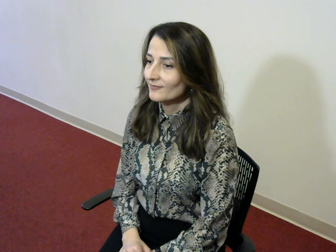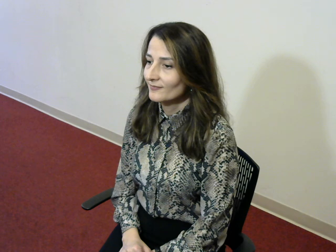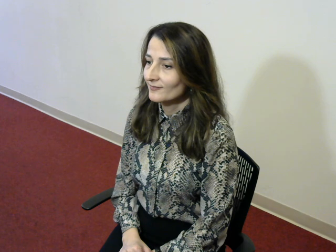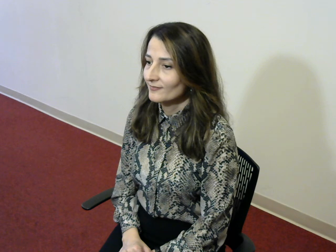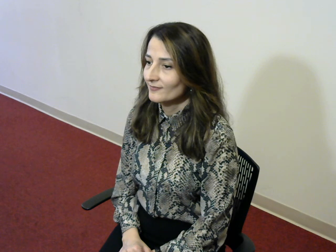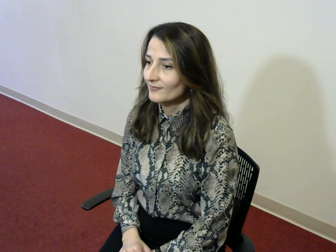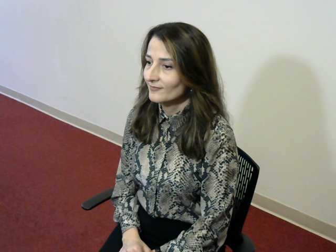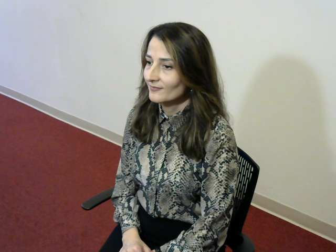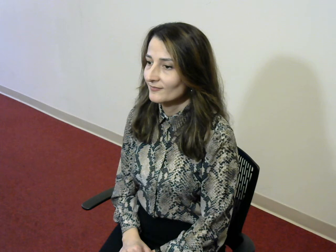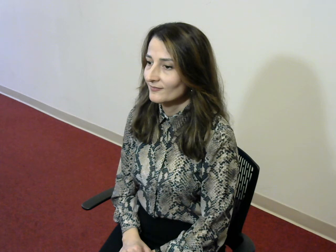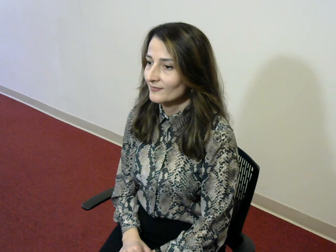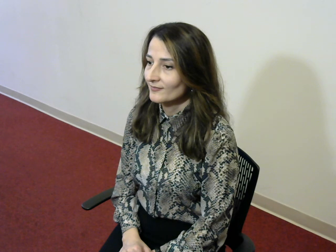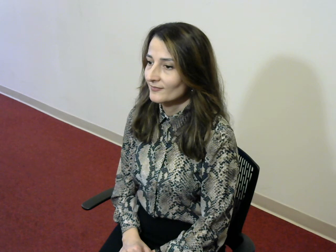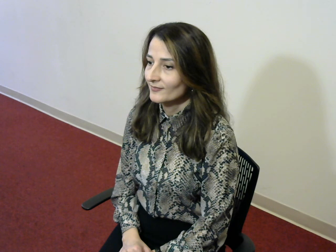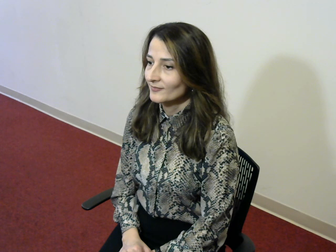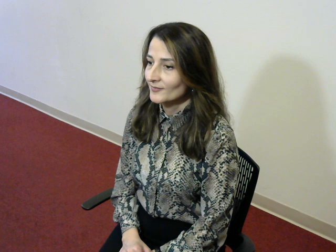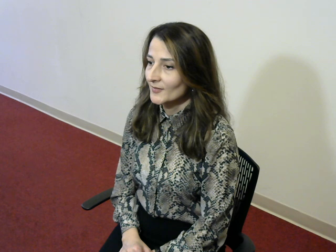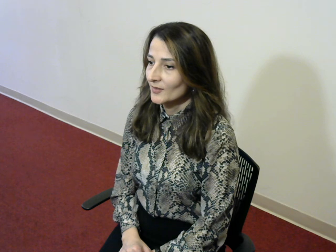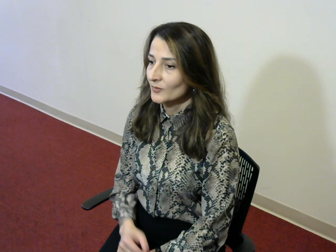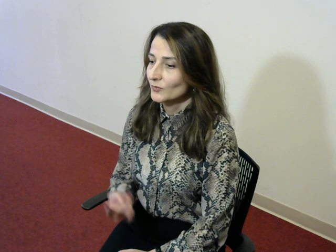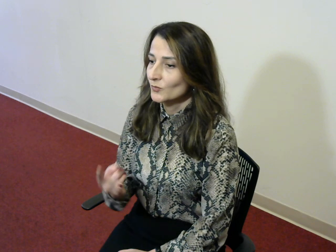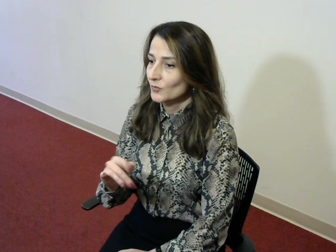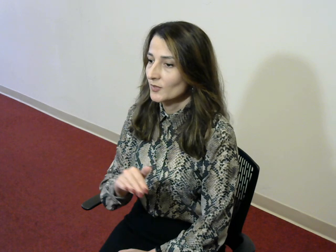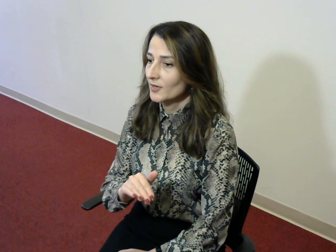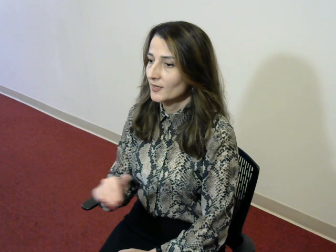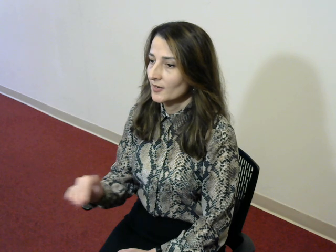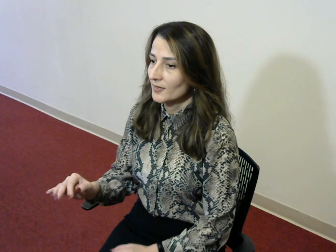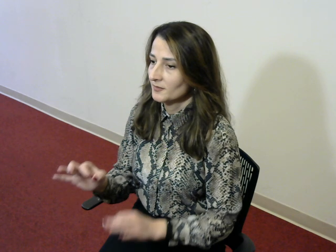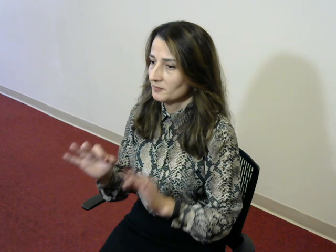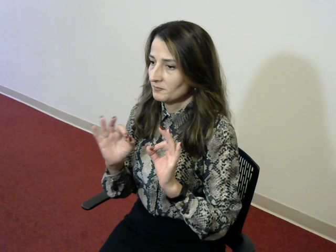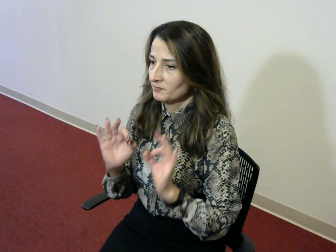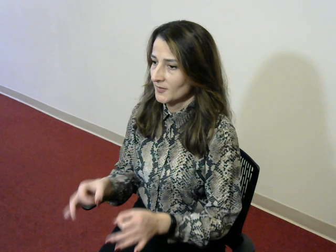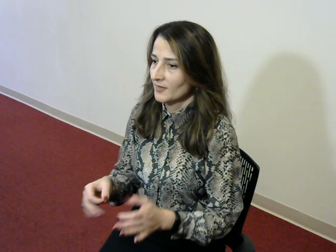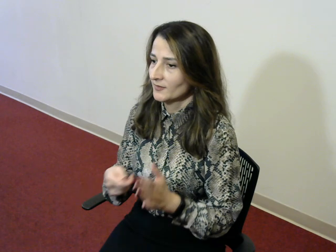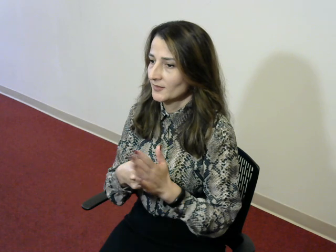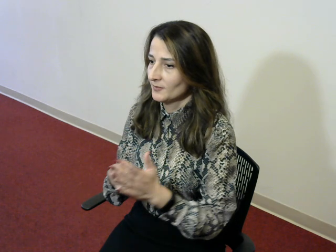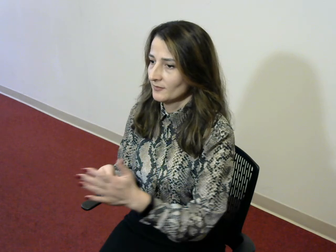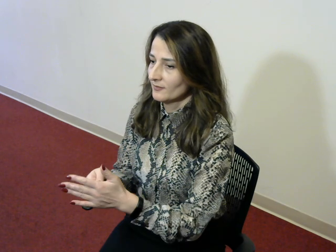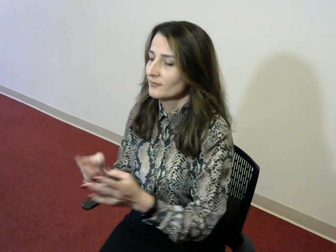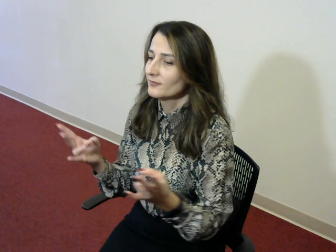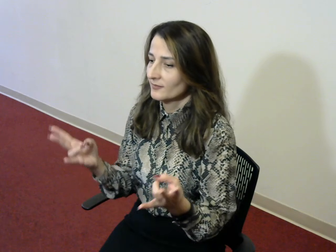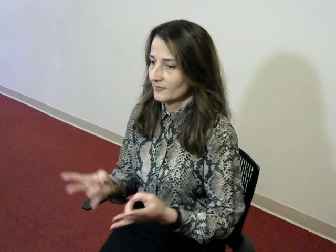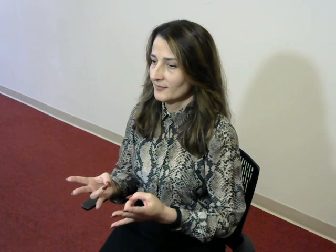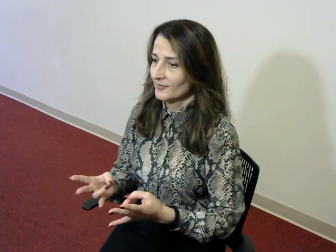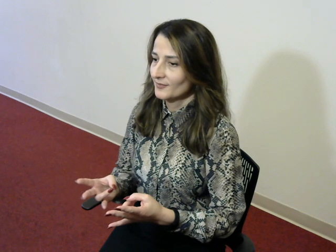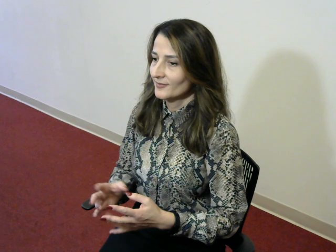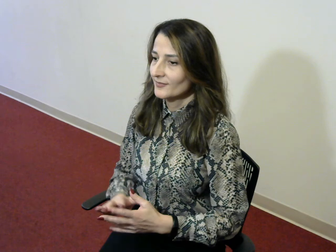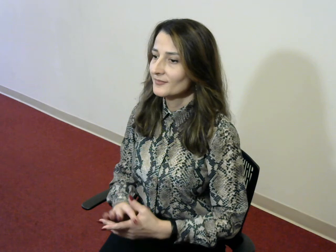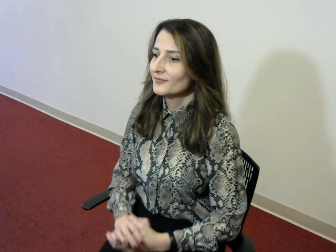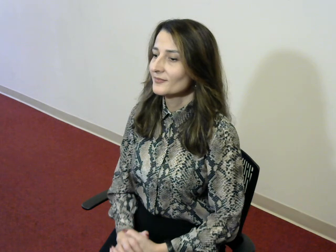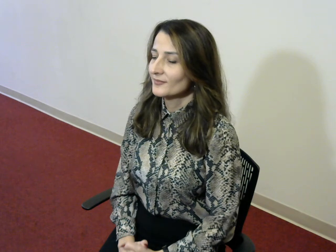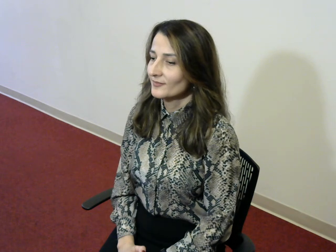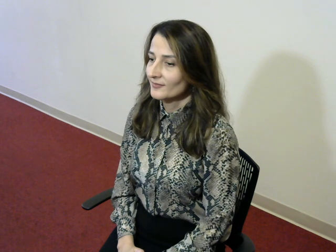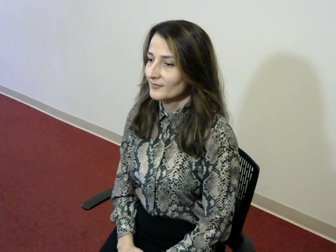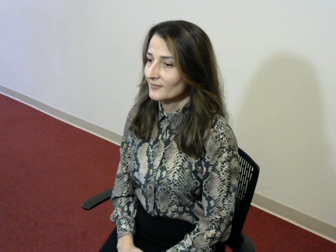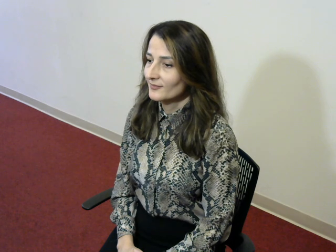Uşaqları düzgün qidalandırmaq lazımdır